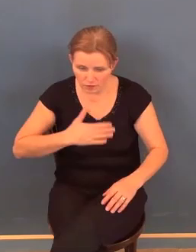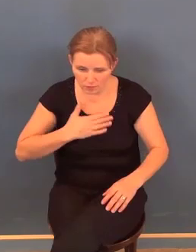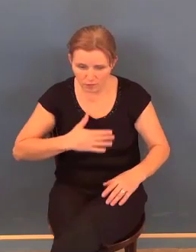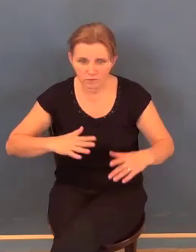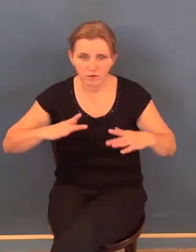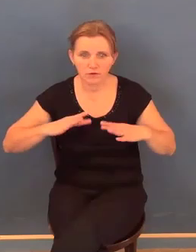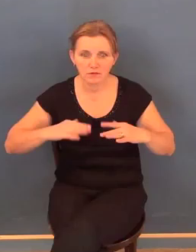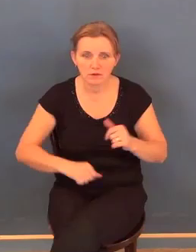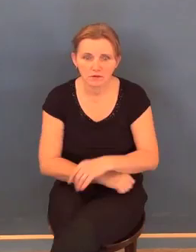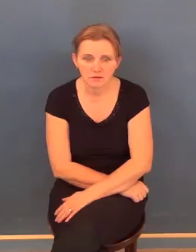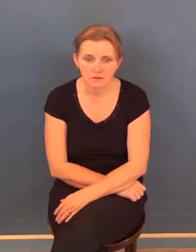Sobotę mam wolną.